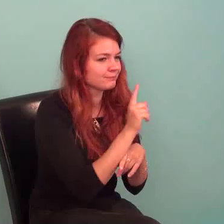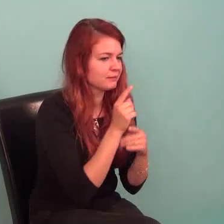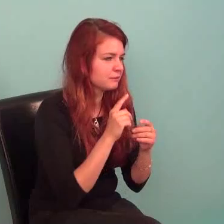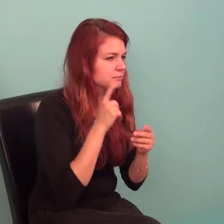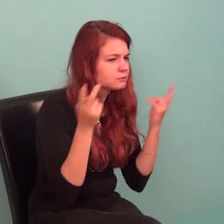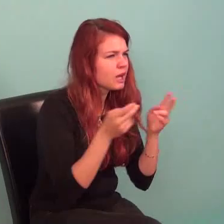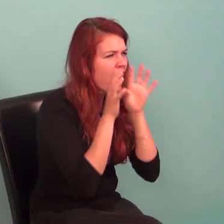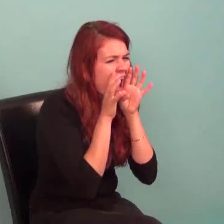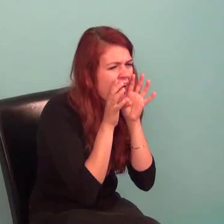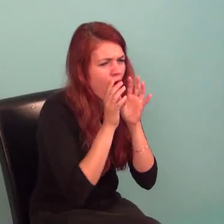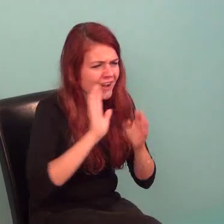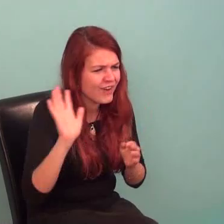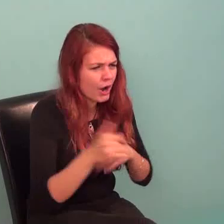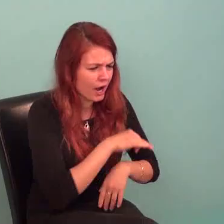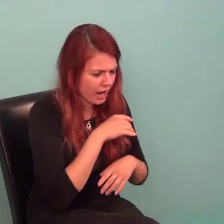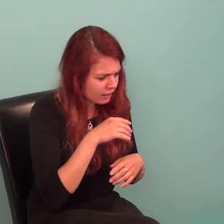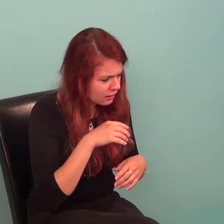Chłopiec szuka, woła głośno żabę.